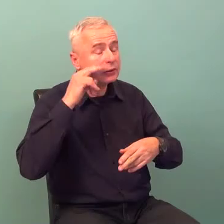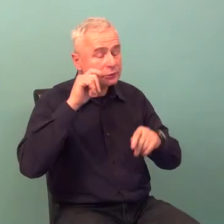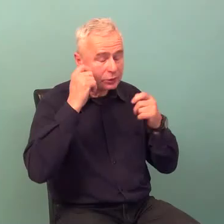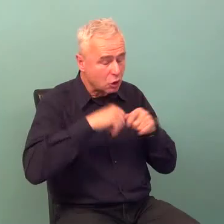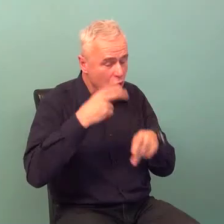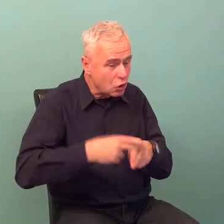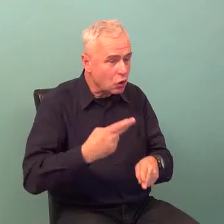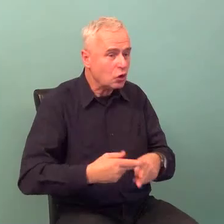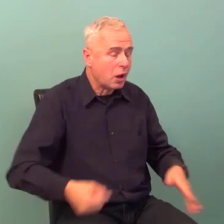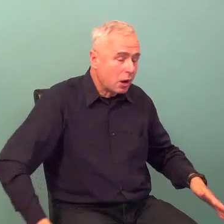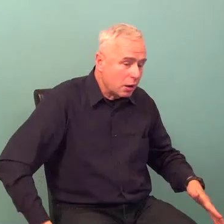On jest chory, chodzi o lasce.